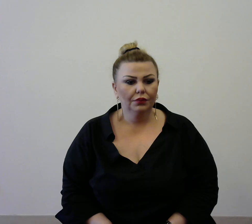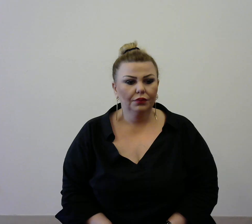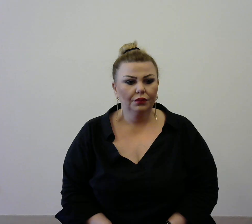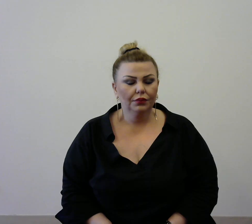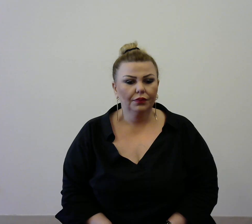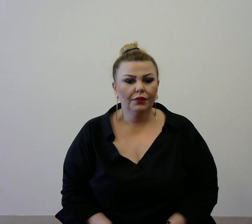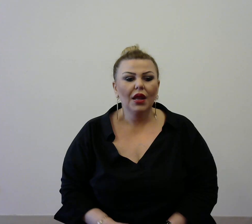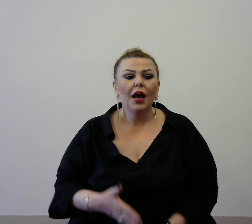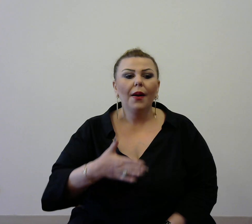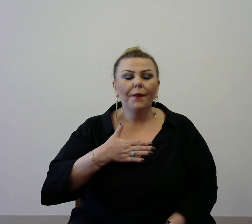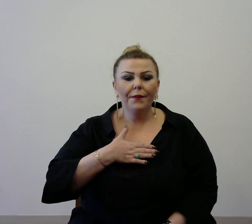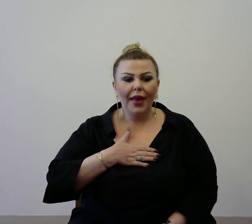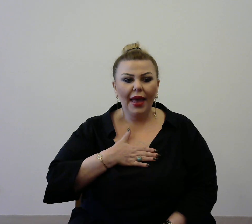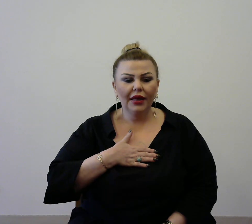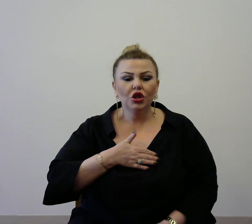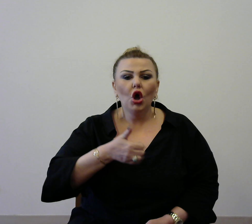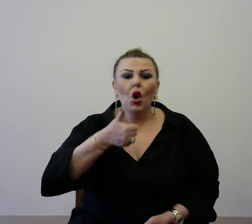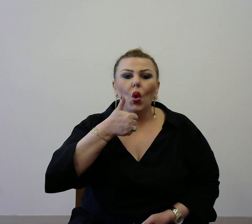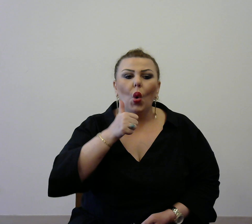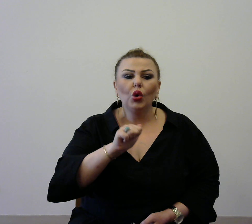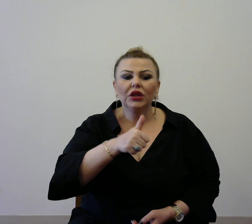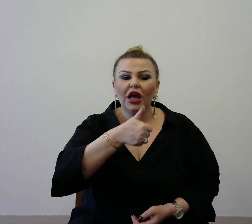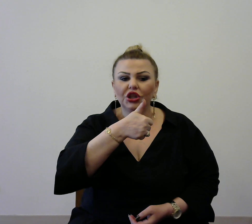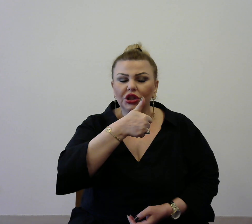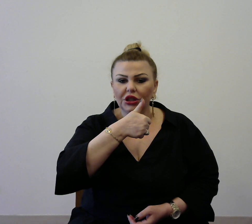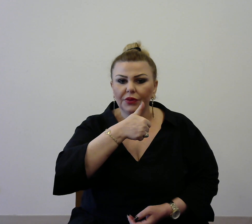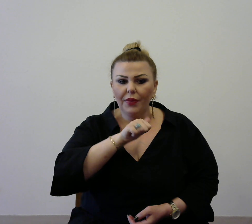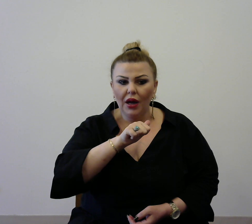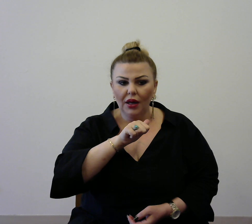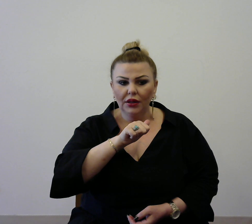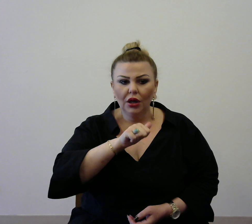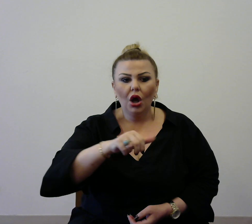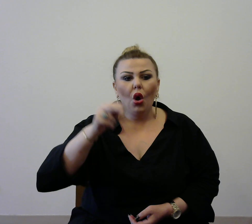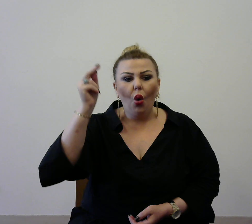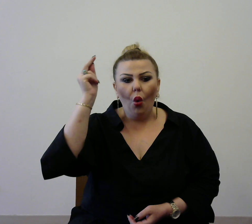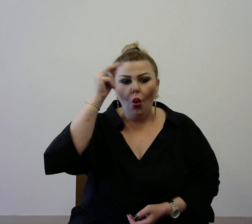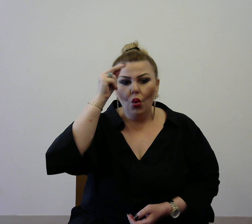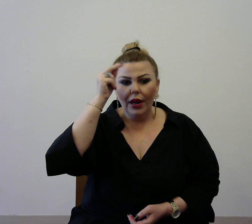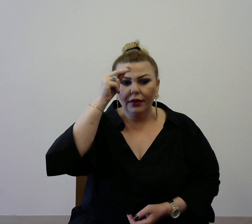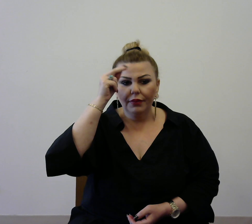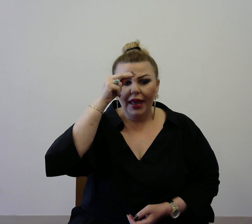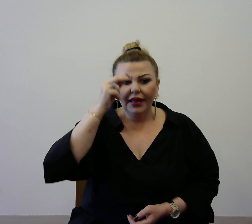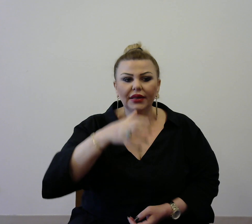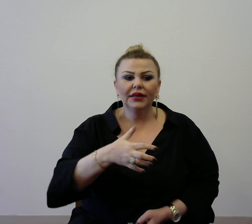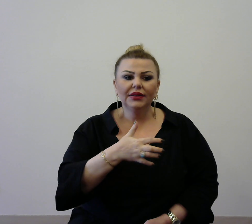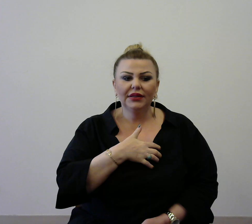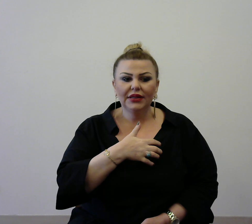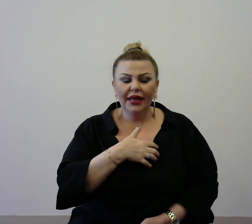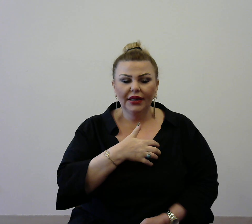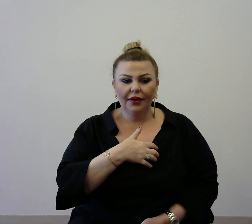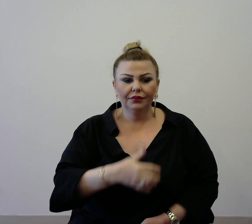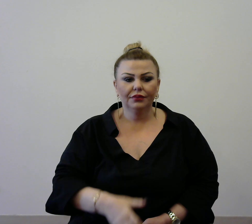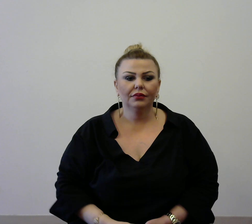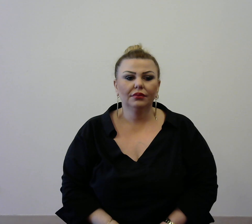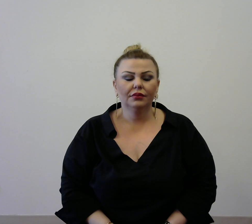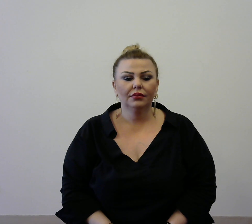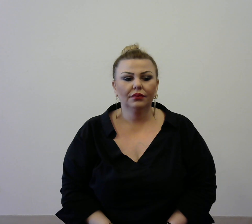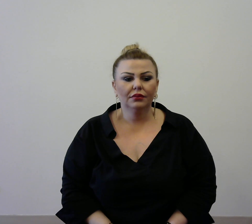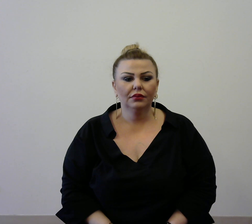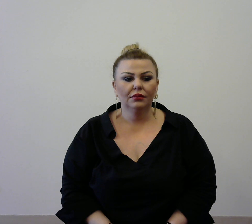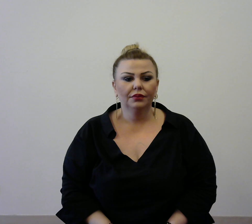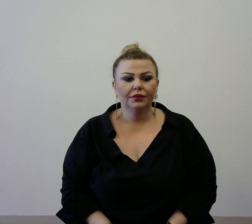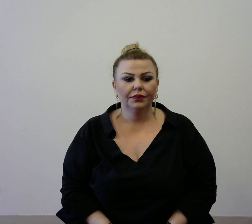Mən kodlaşdırma öyrənmək istəyirəm